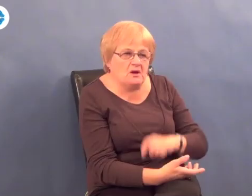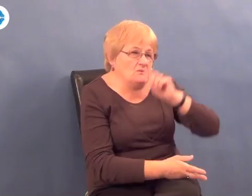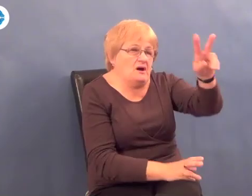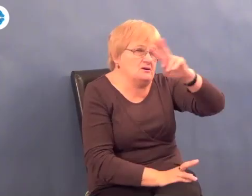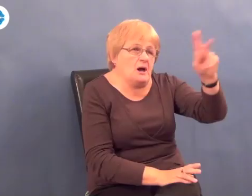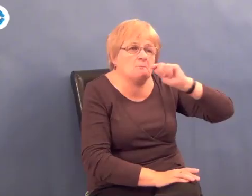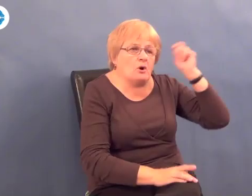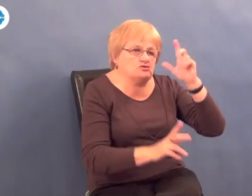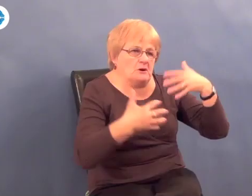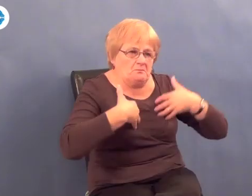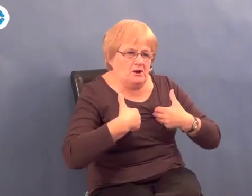Każdy po podróży jest zmęczony.